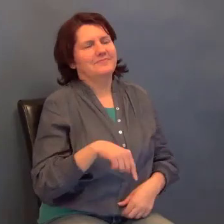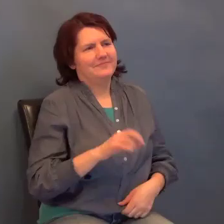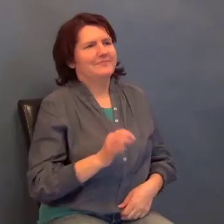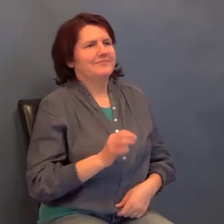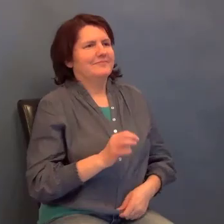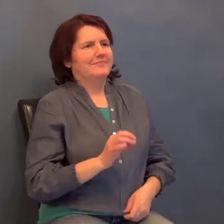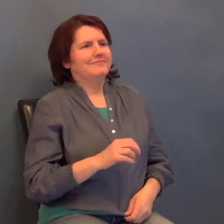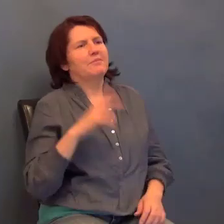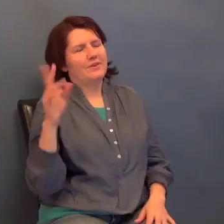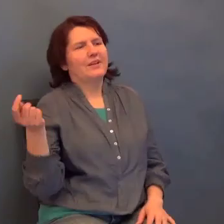Przyjść tutaj? Dobrze.